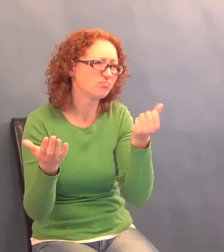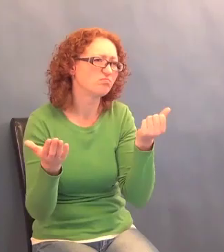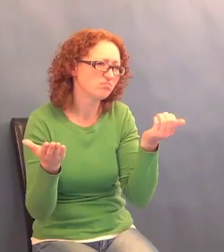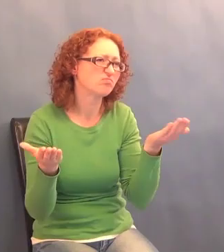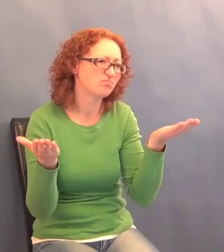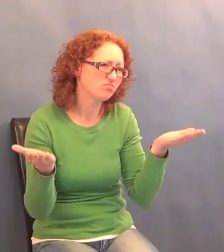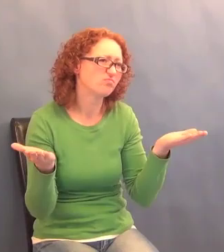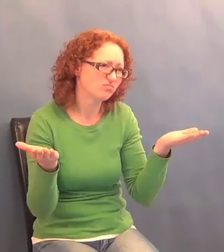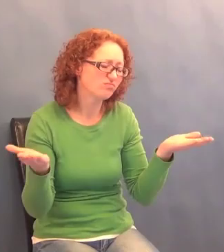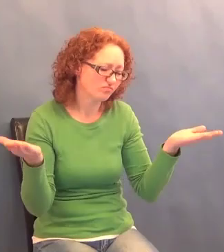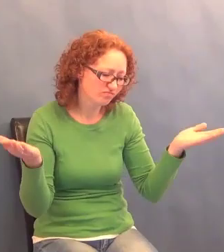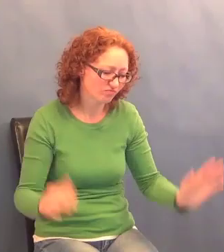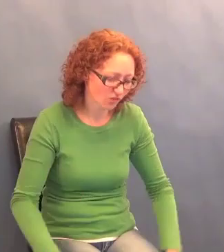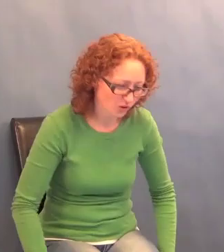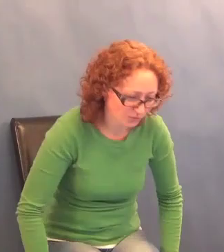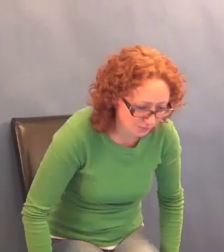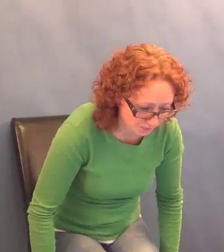Nie mogę.